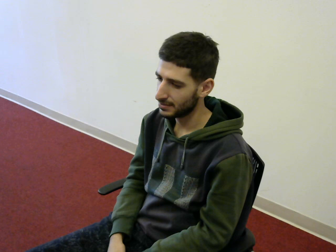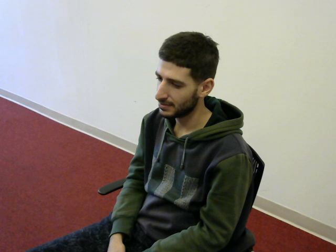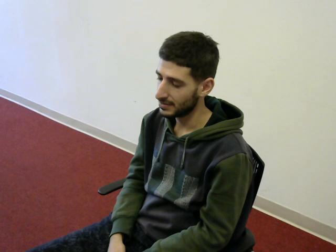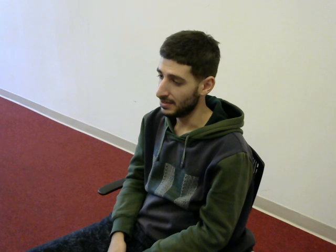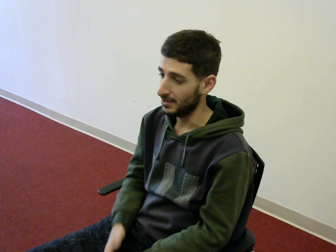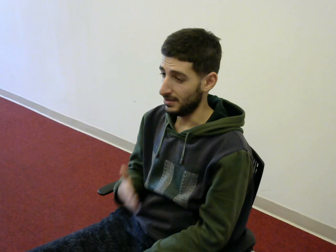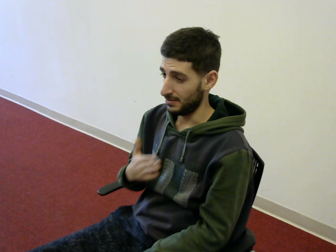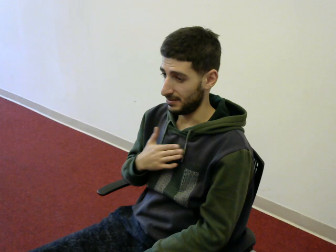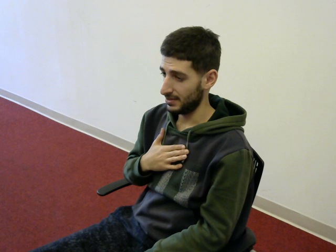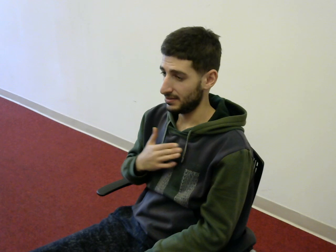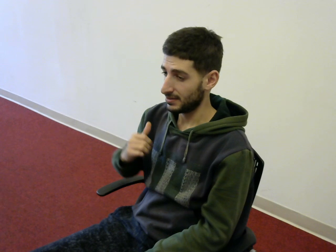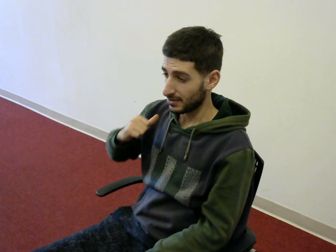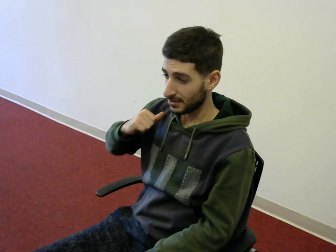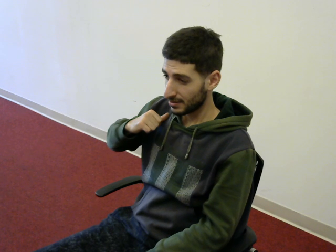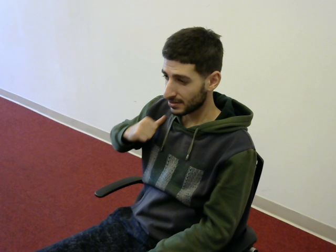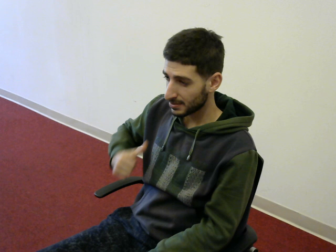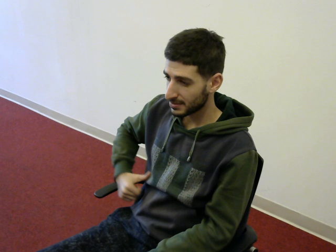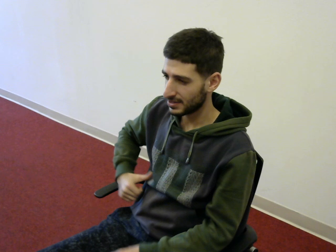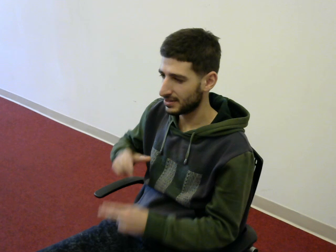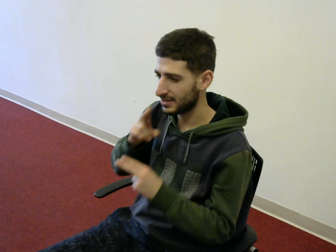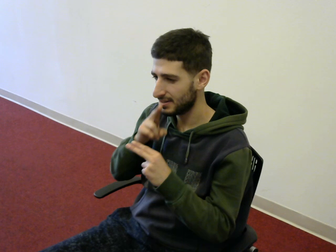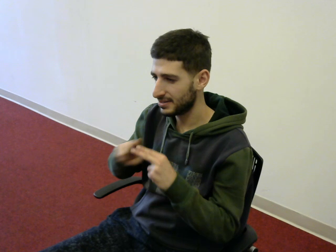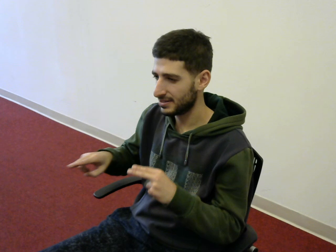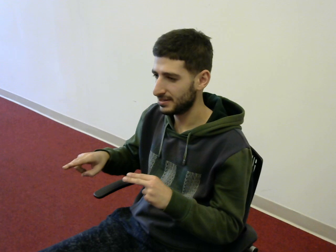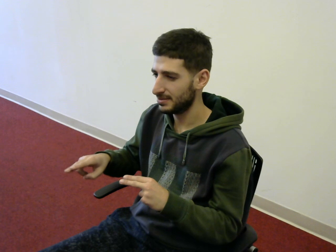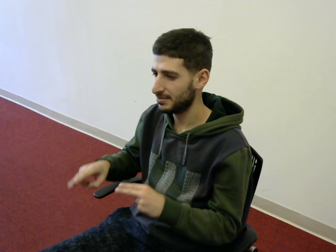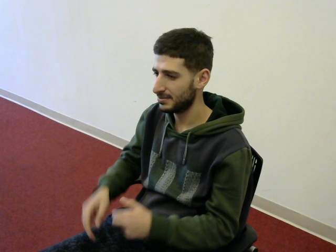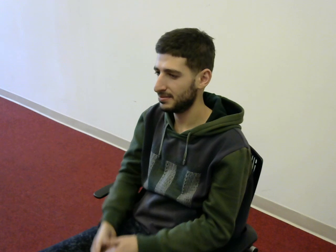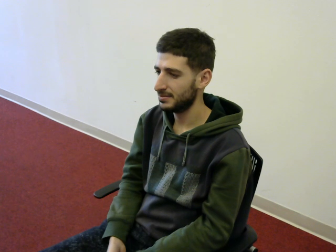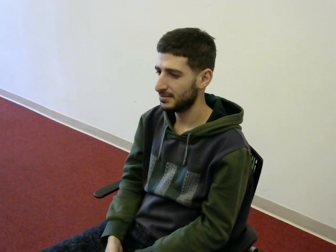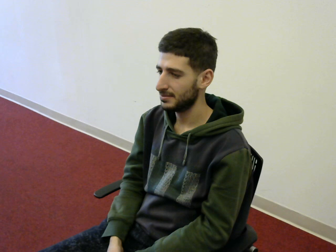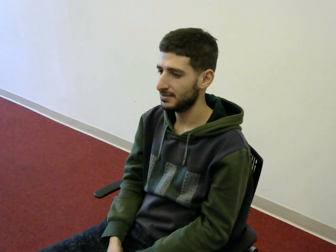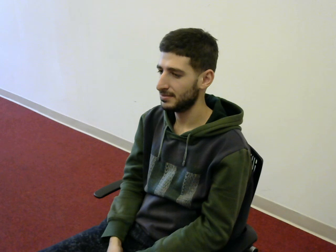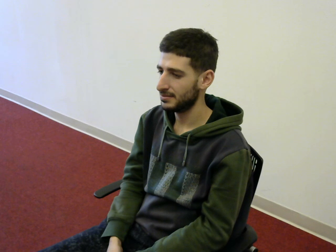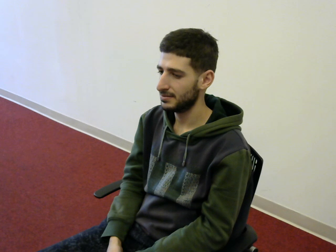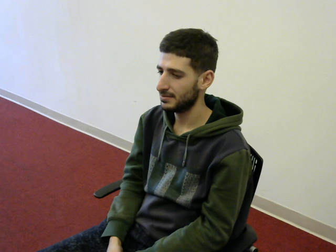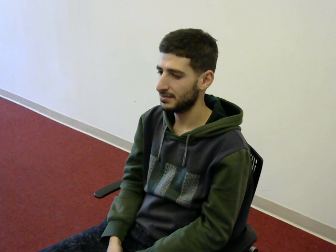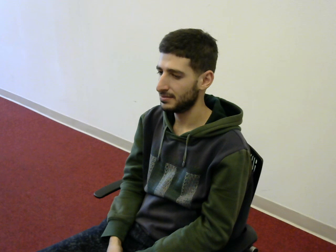Mən çantamı itirmişəm